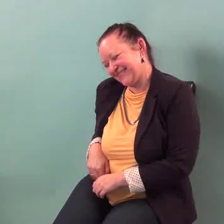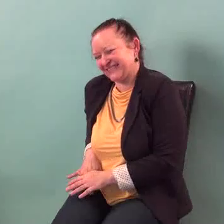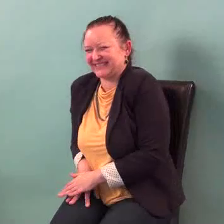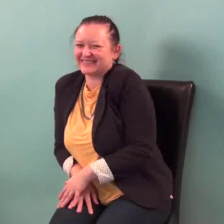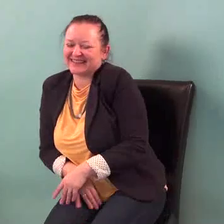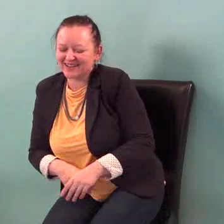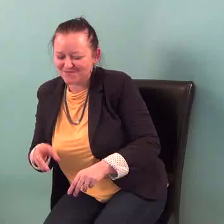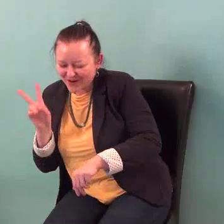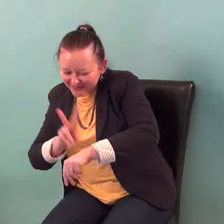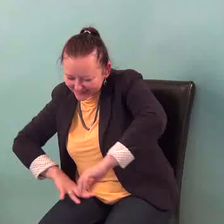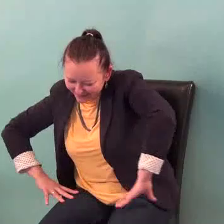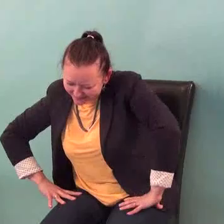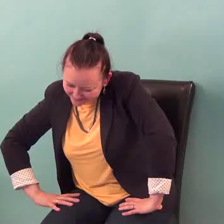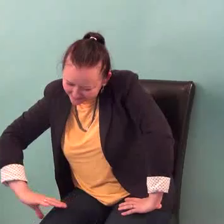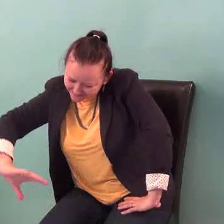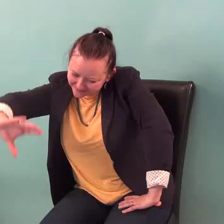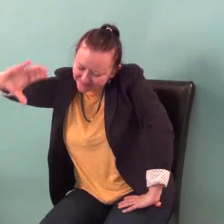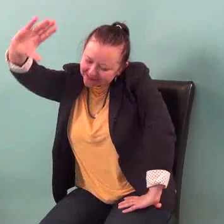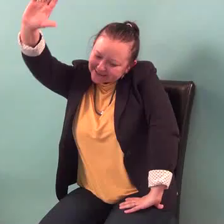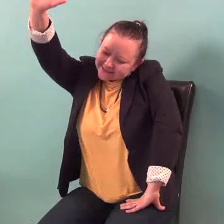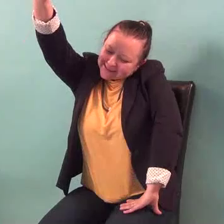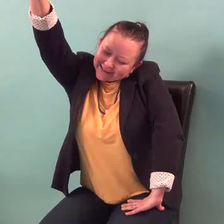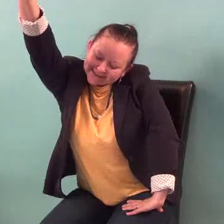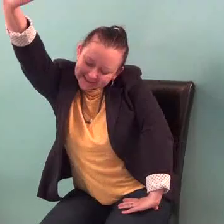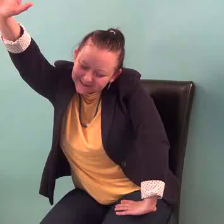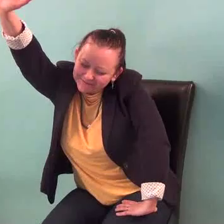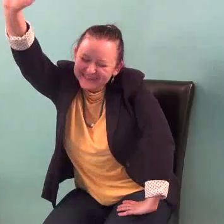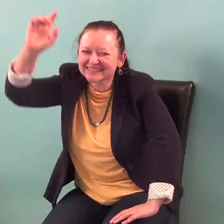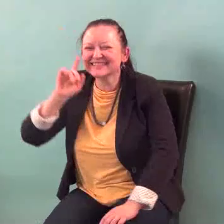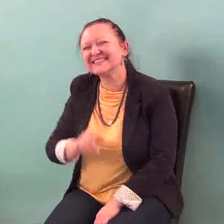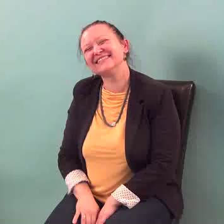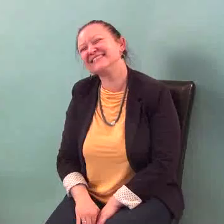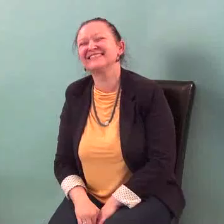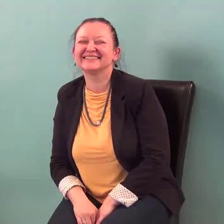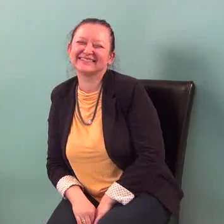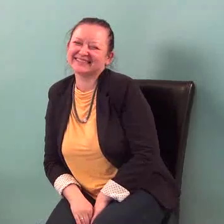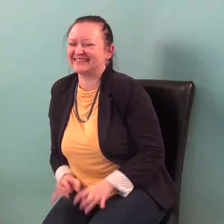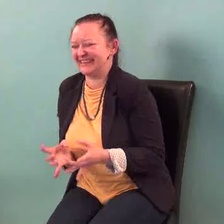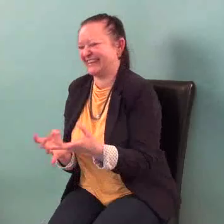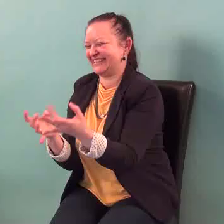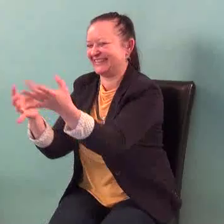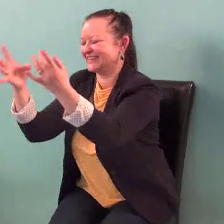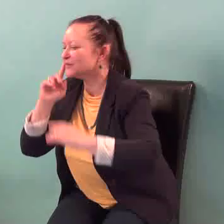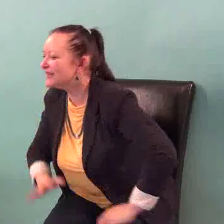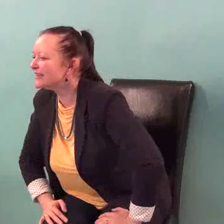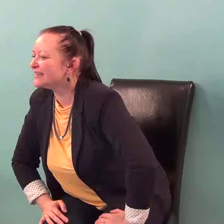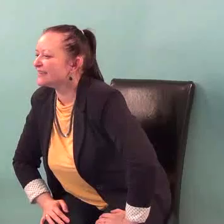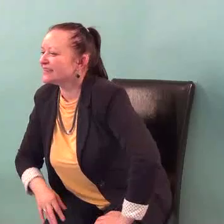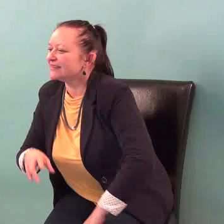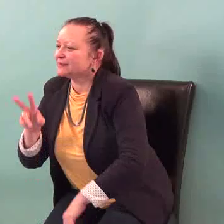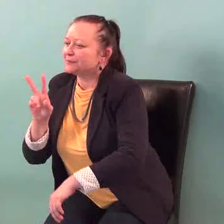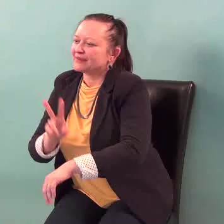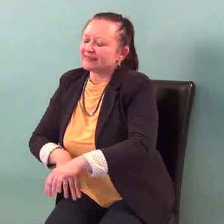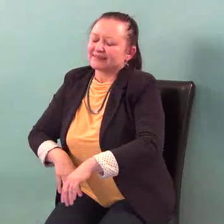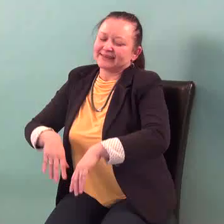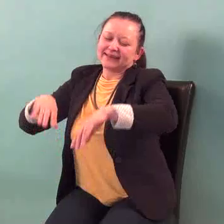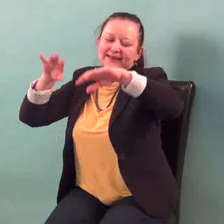Policjant stoi i opiera się ręką o ścianę i patrzy na chłopca, a chłopak uśmiecha się i ucieka, policjant patrzy na niego, ale zostawia chłopaka w spokoju.